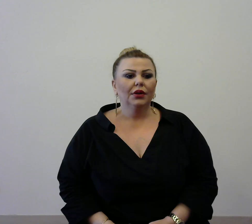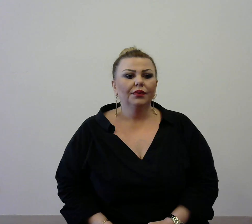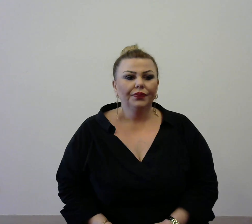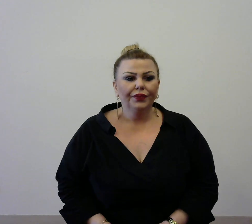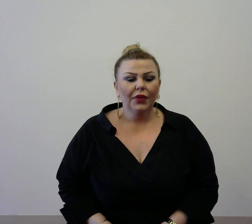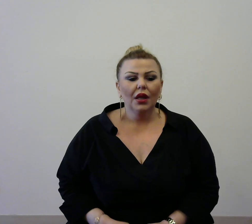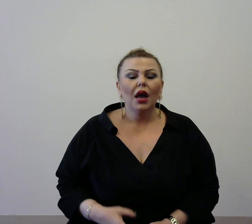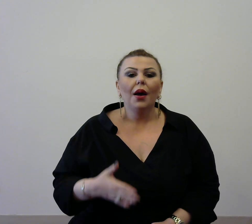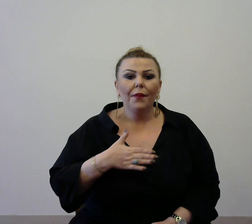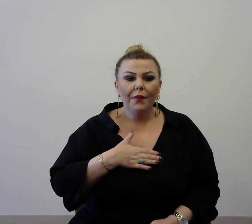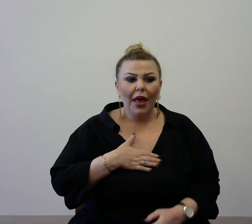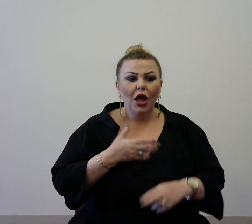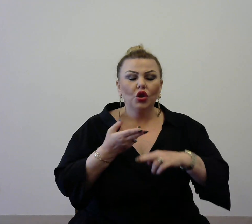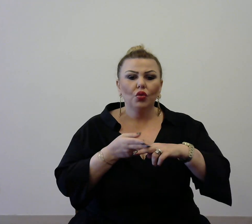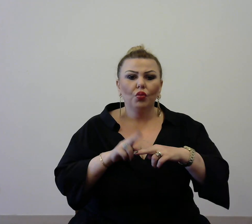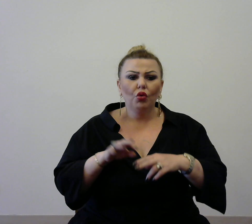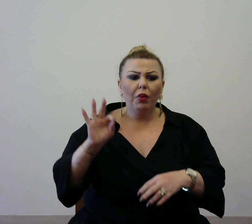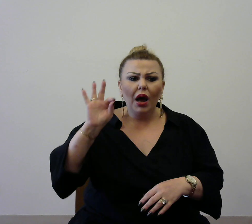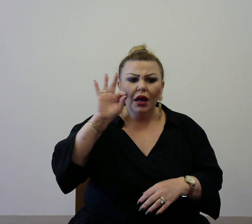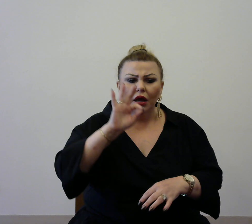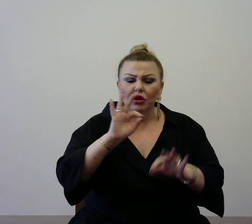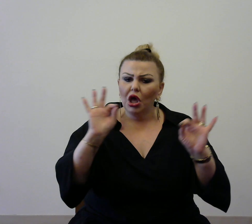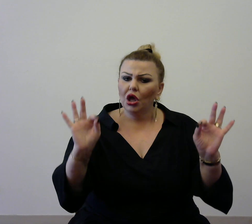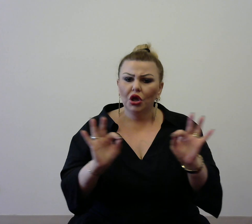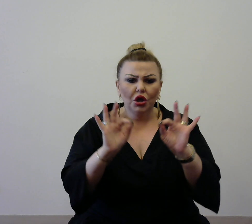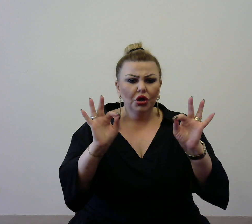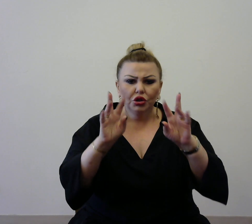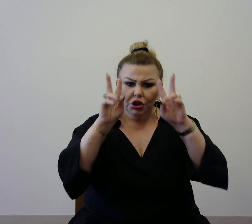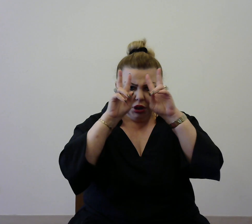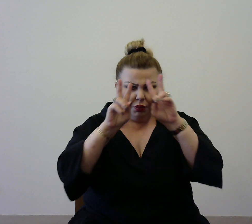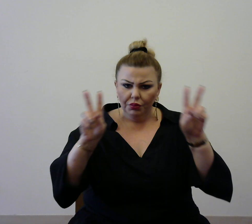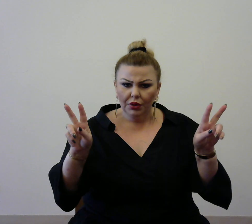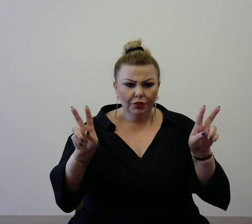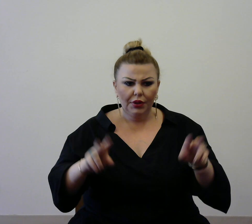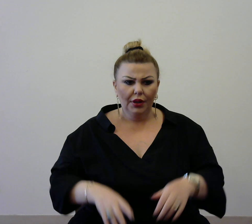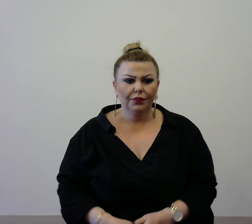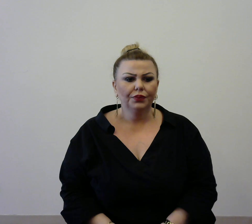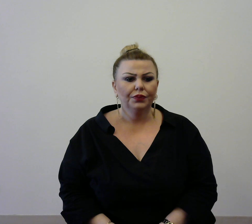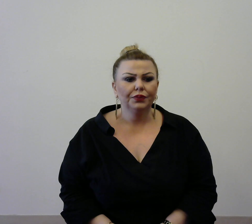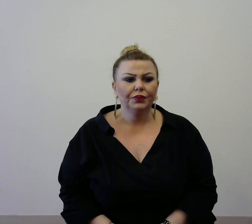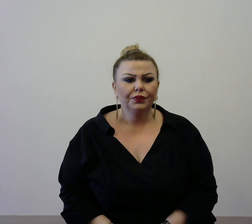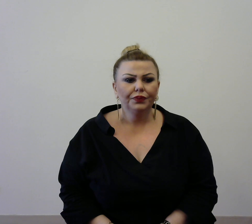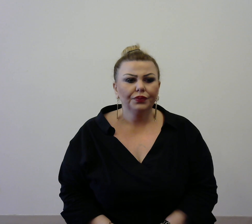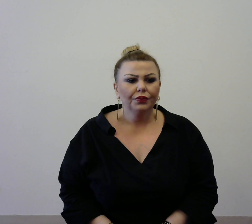Mən bu barədə heç nə bilmirəm